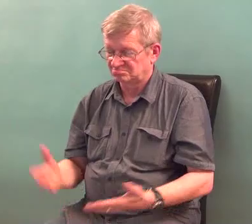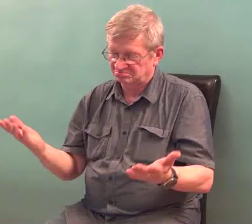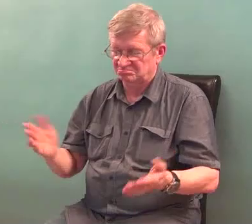Wszystko.